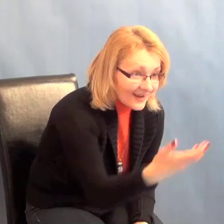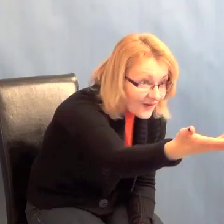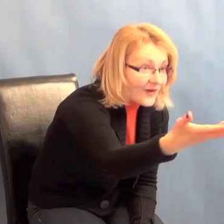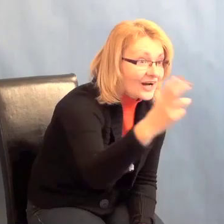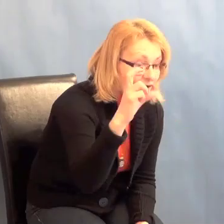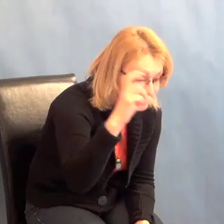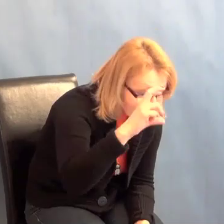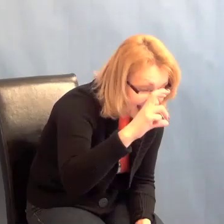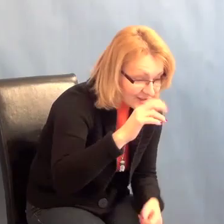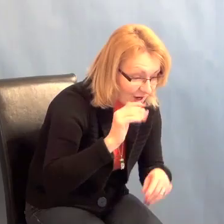No, czwartek.